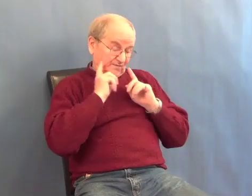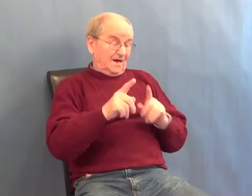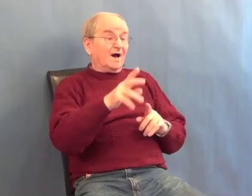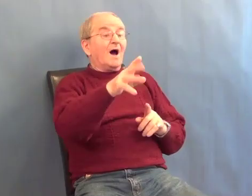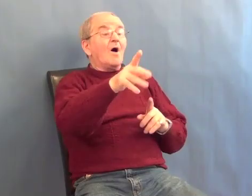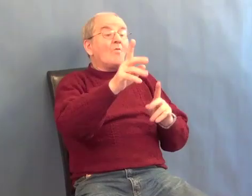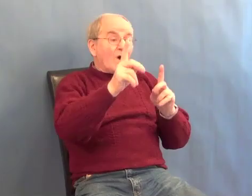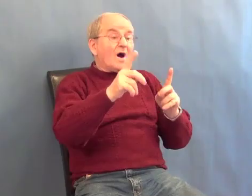To prawda.